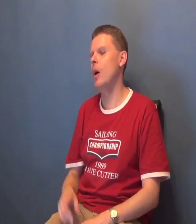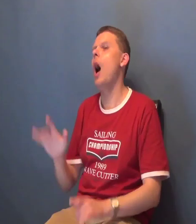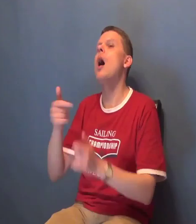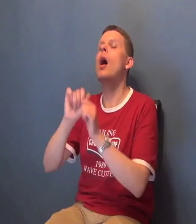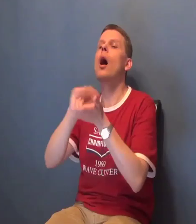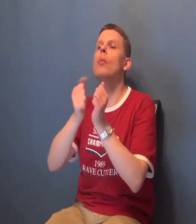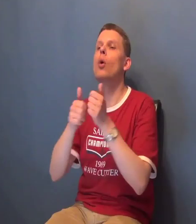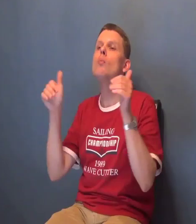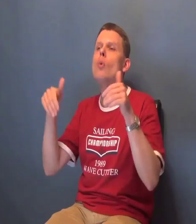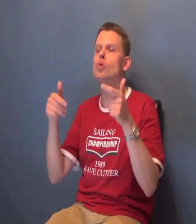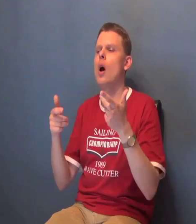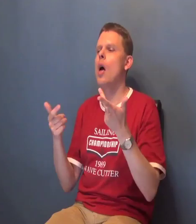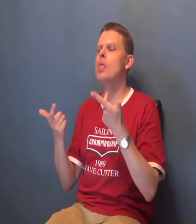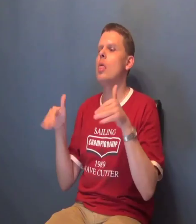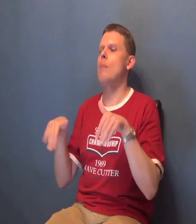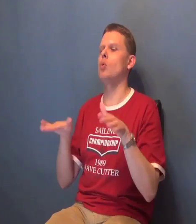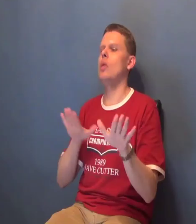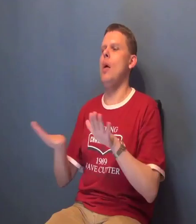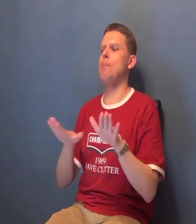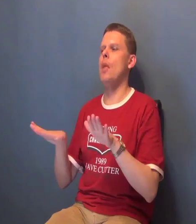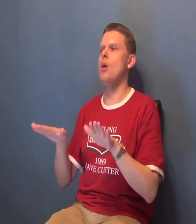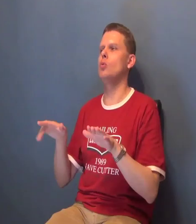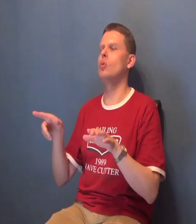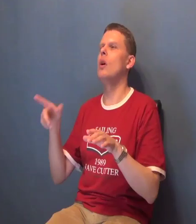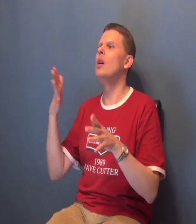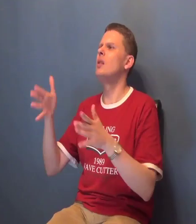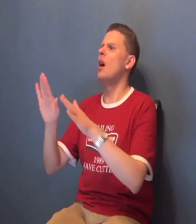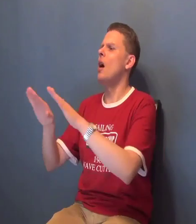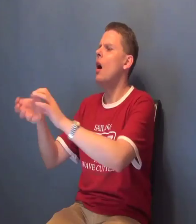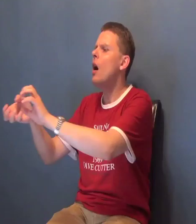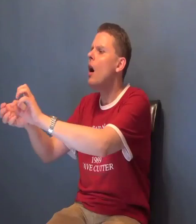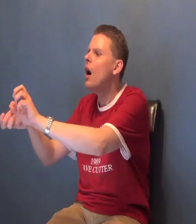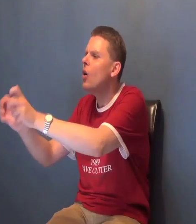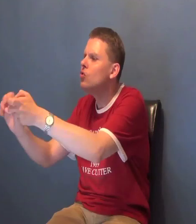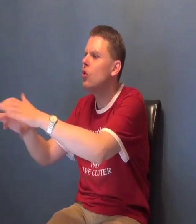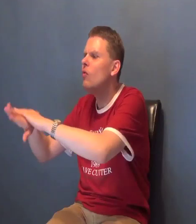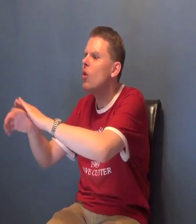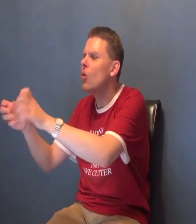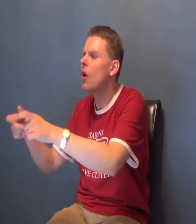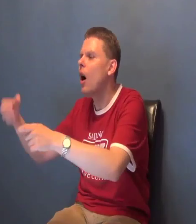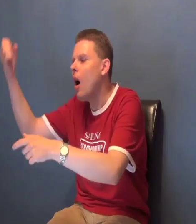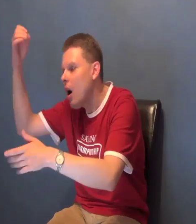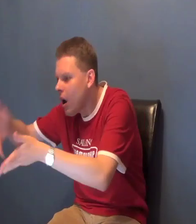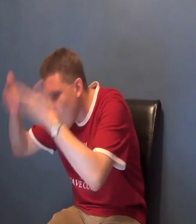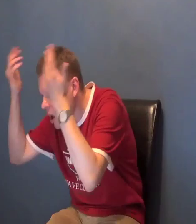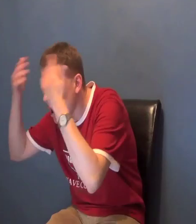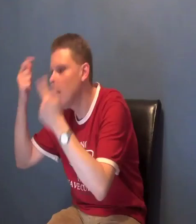Ale, albo może to oznaczać, że nie można w miejscach publicznych myć się pod kranem przeznaczonego do mycia rąk.